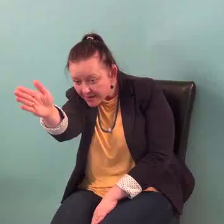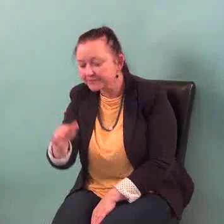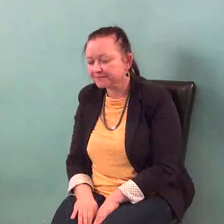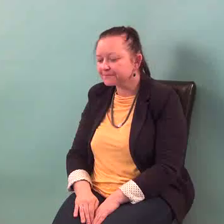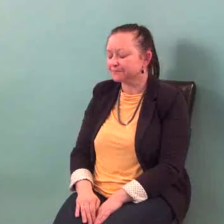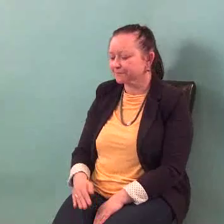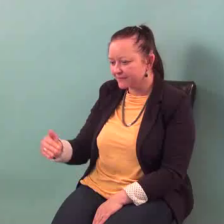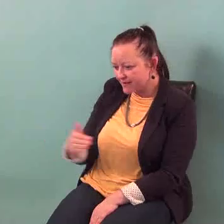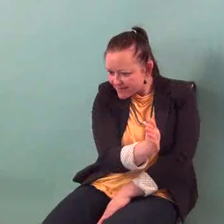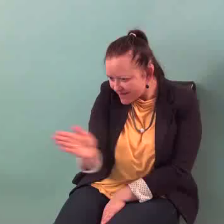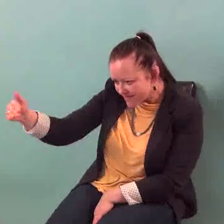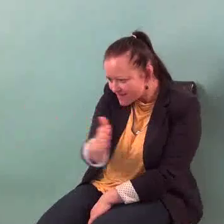Kiwa głową i pokazuje drogę.